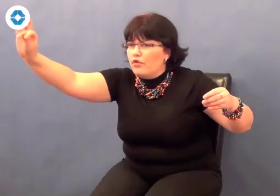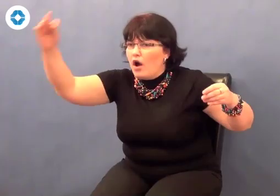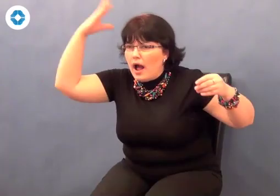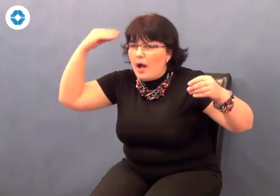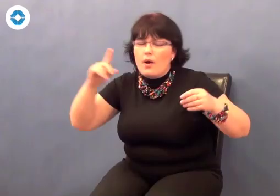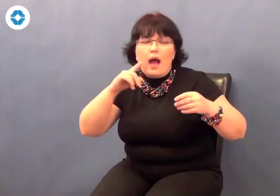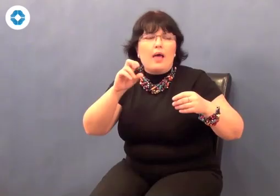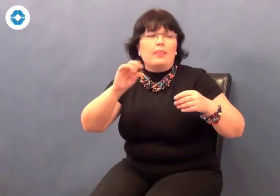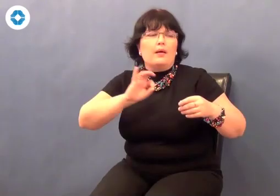Chłopiec: Tak, to mój.